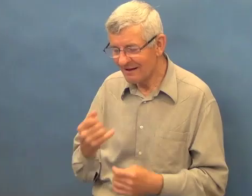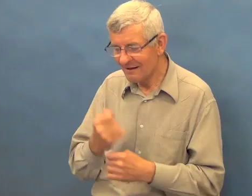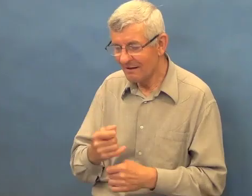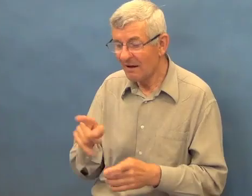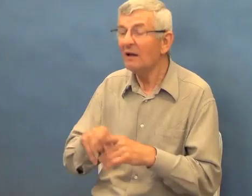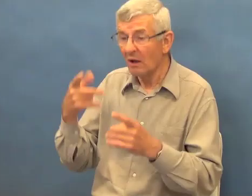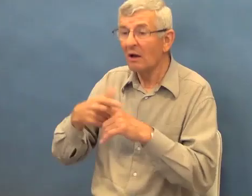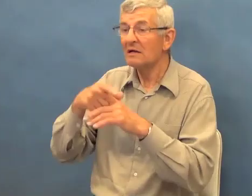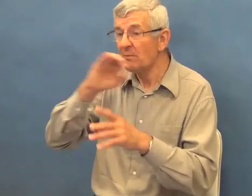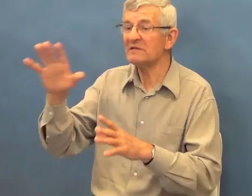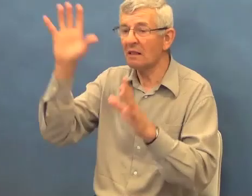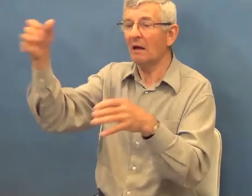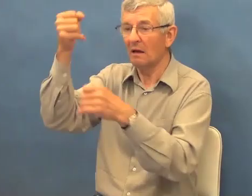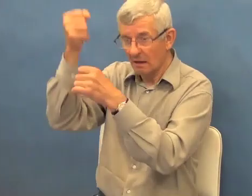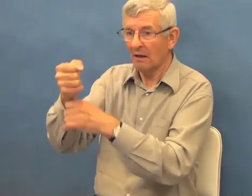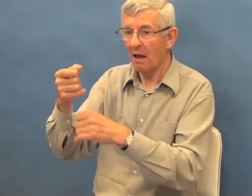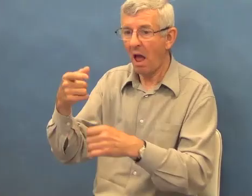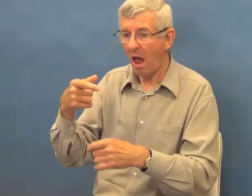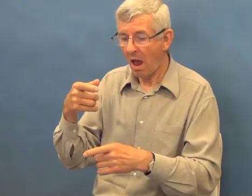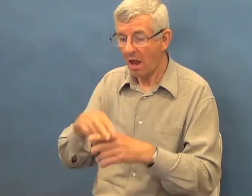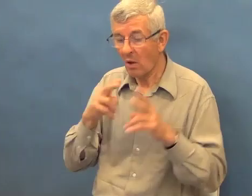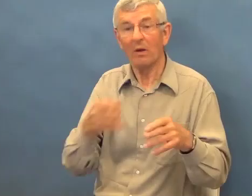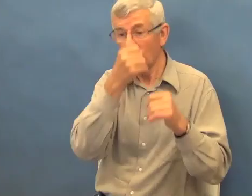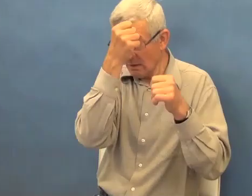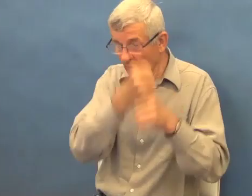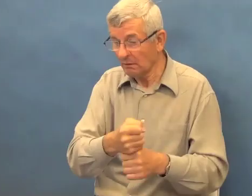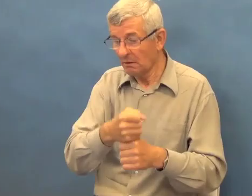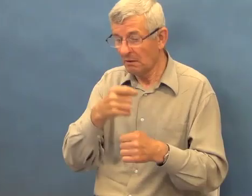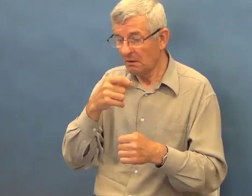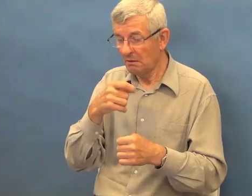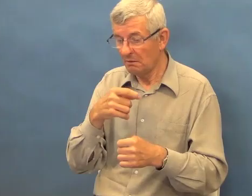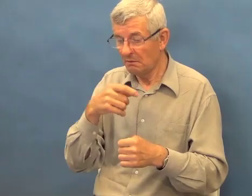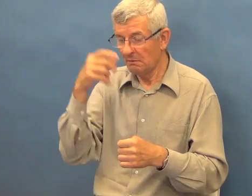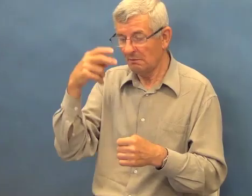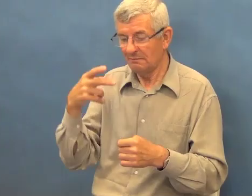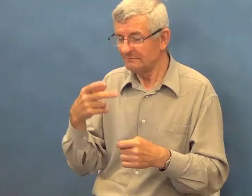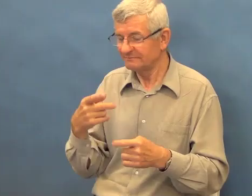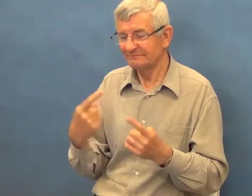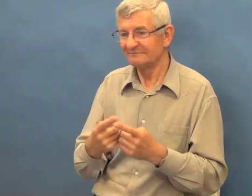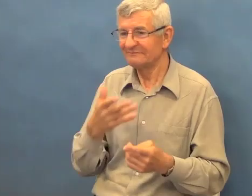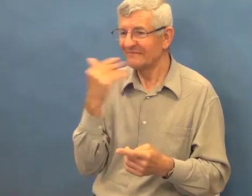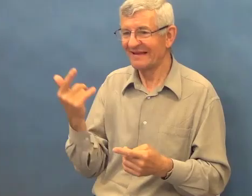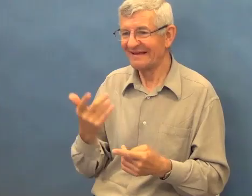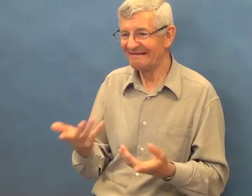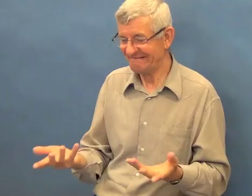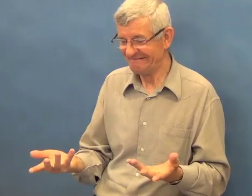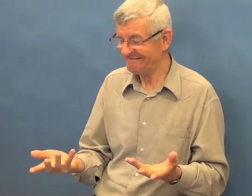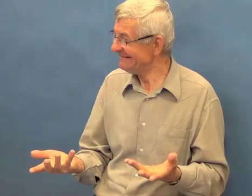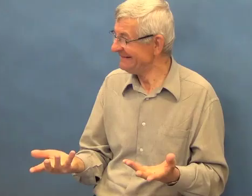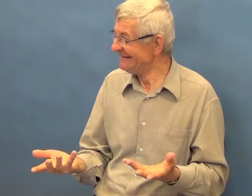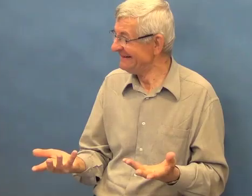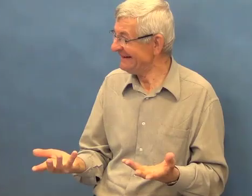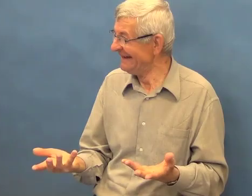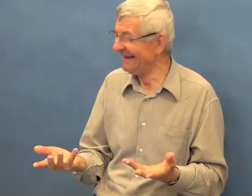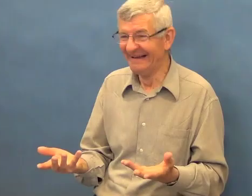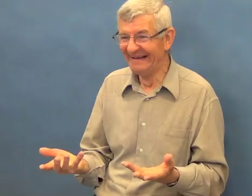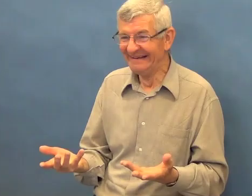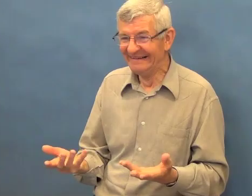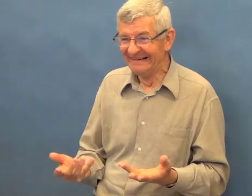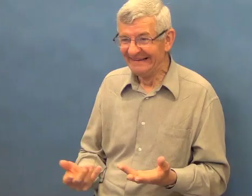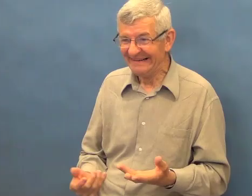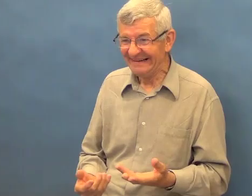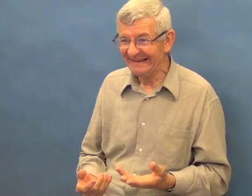Tylko specjalny prysznic dla koni, a w mieście stojaki prysznicowe... to nie ma sensu.